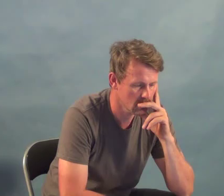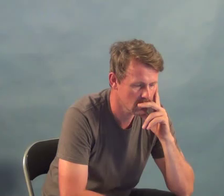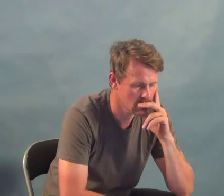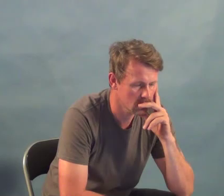Aha.